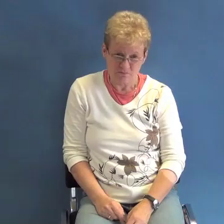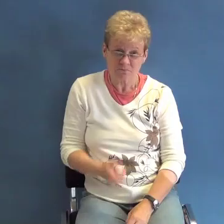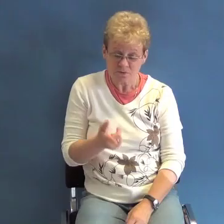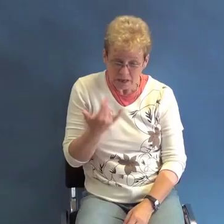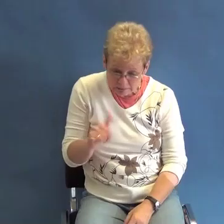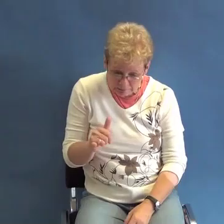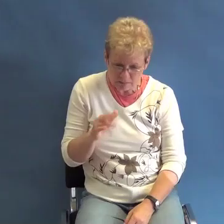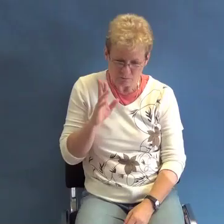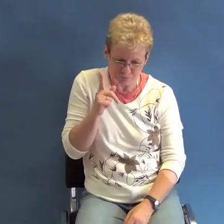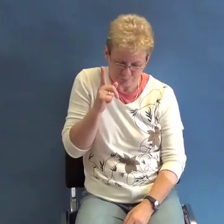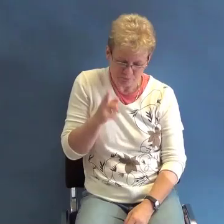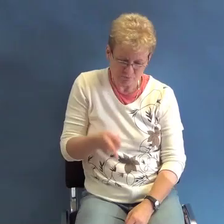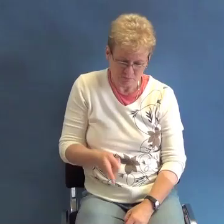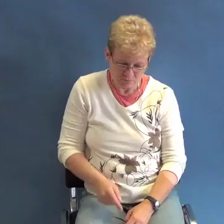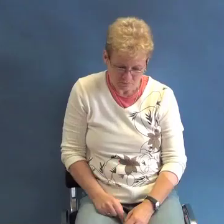Kojarzę on inaczej wygląda